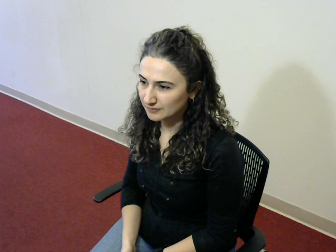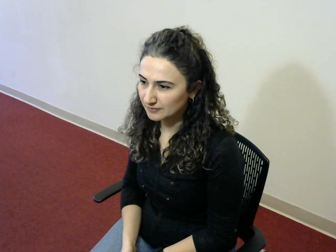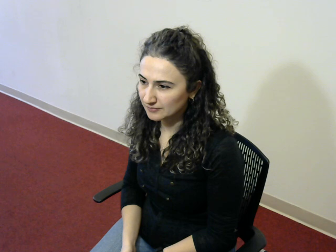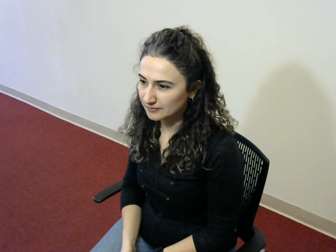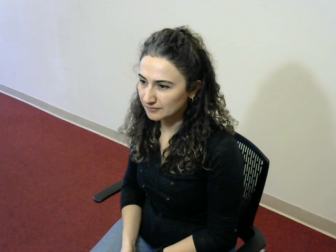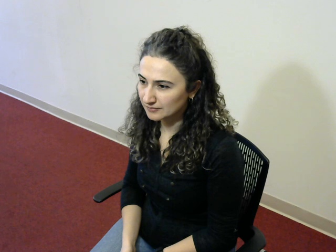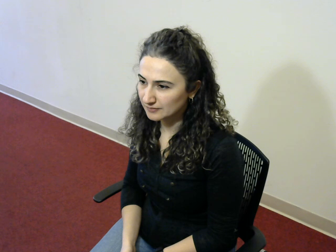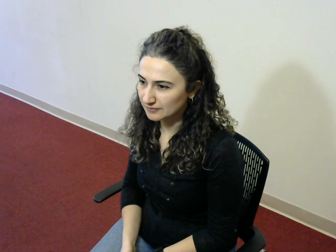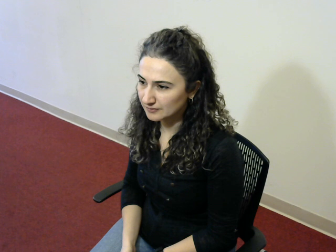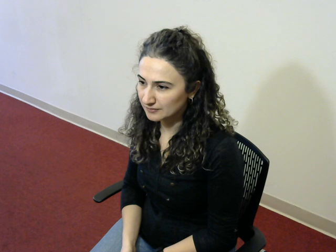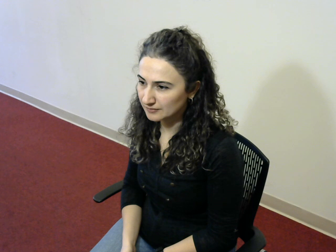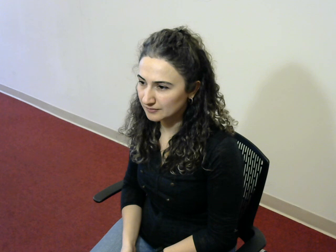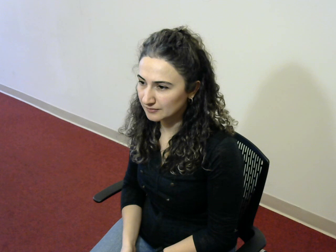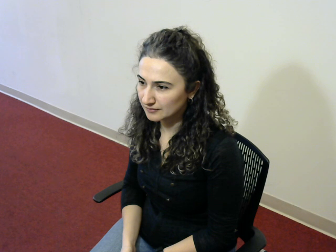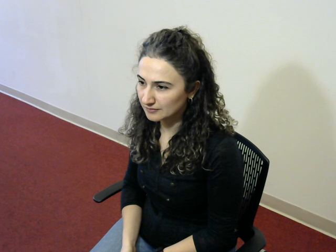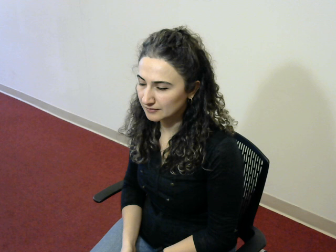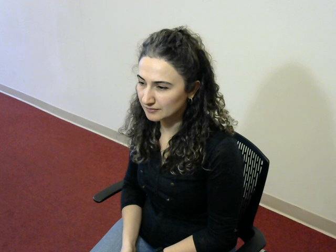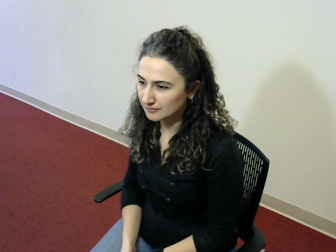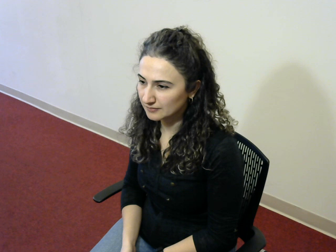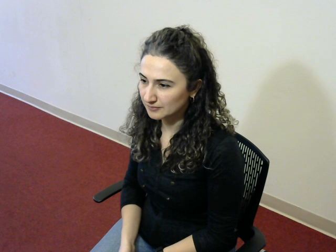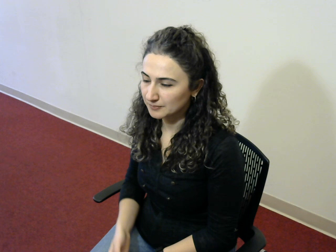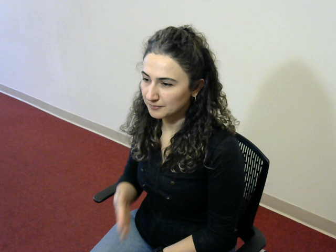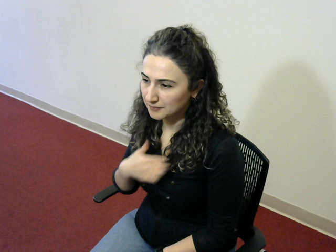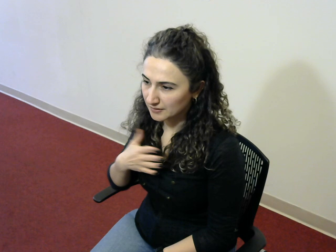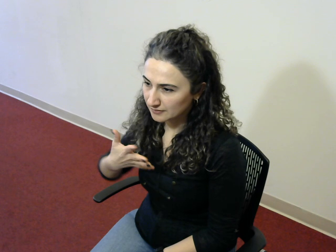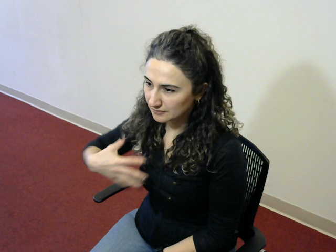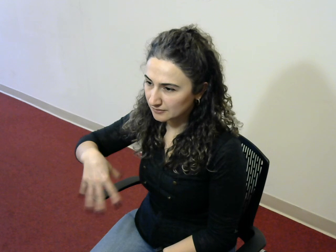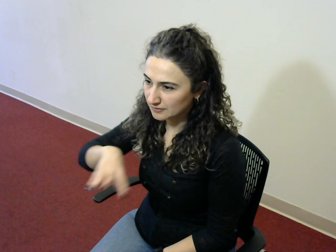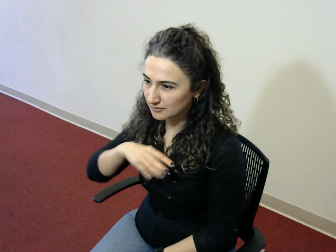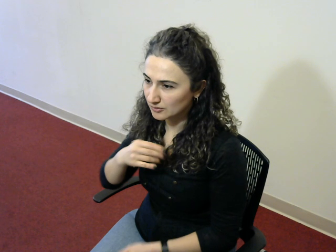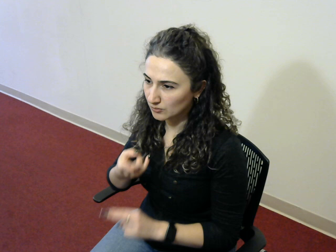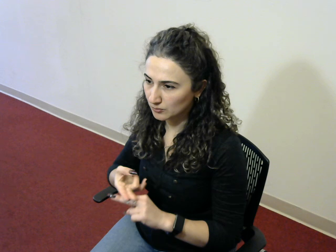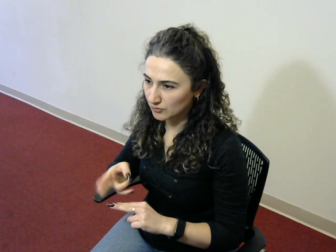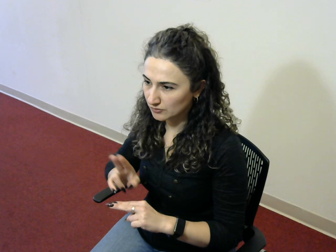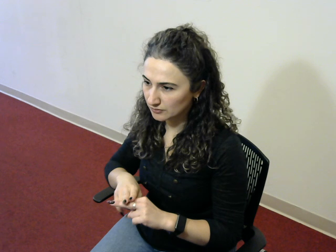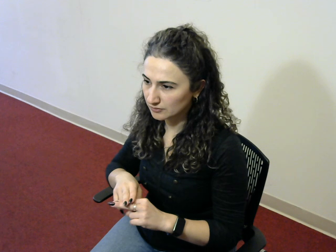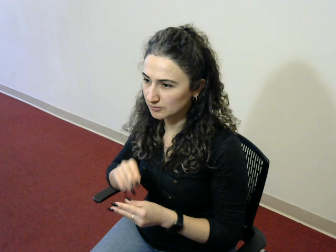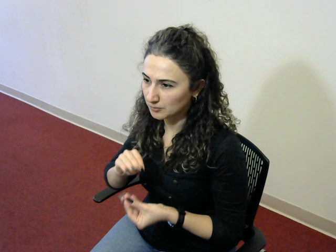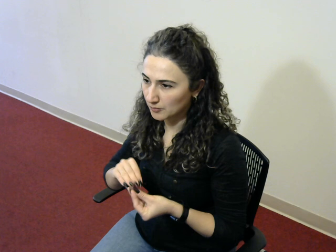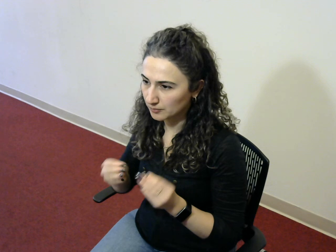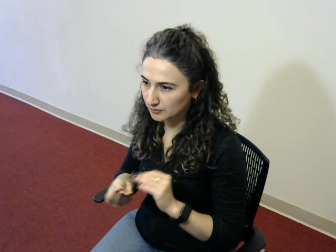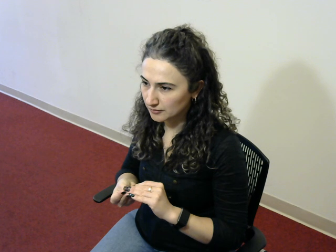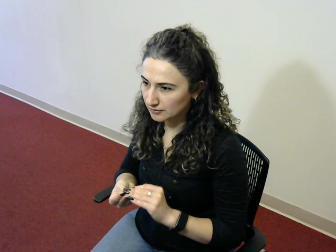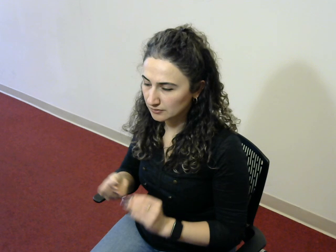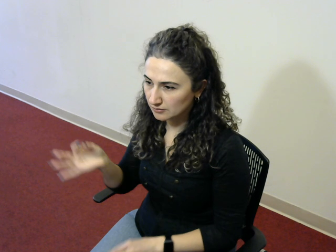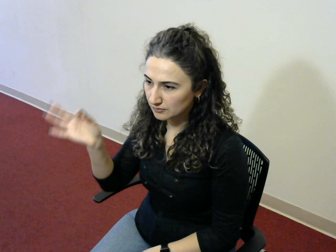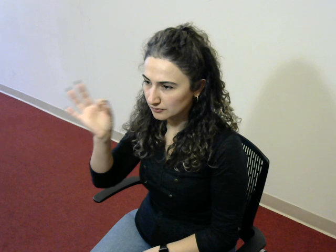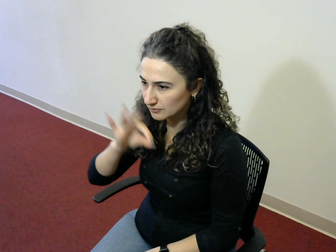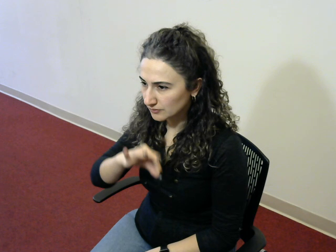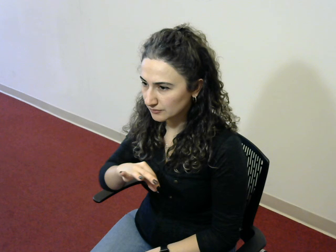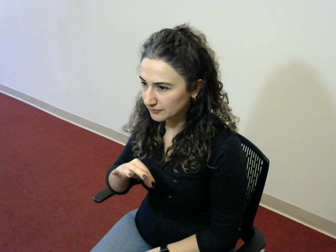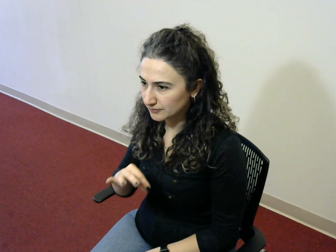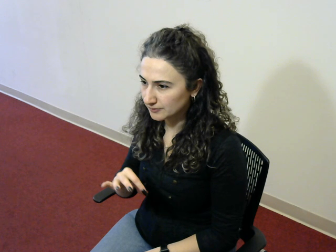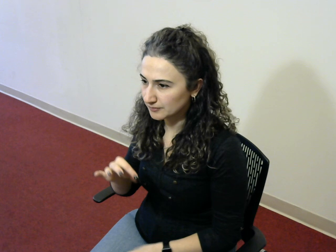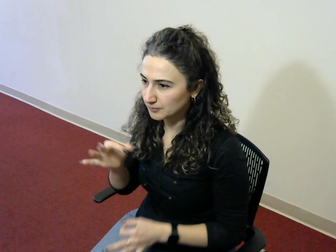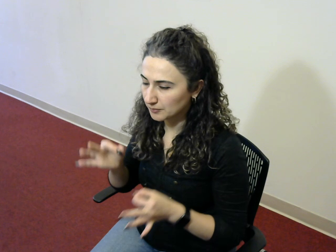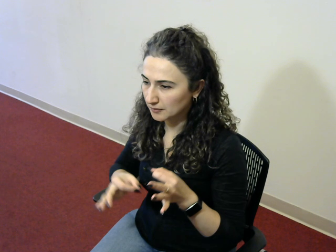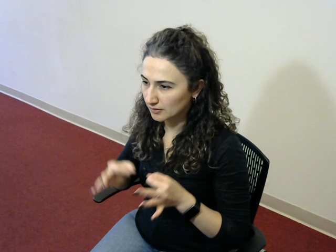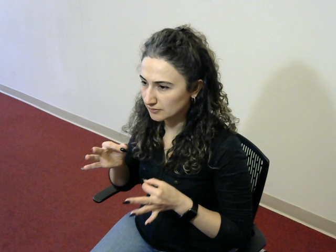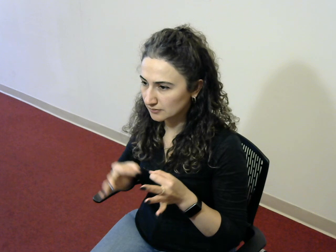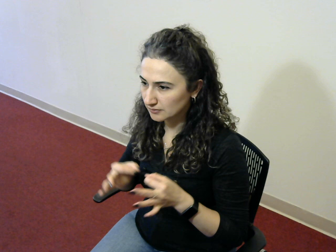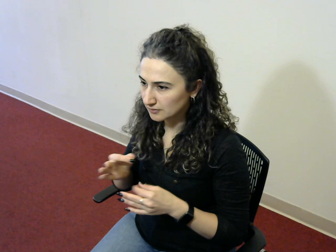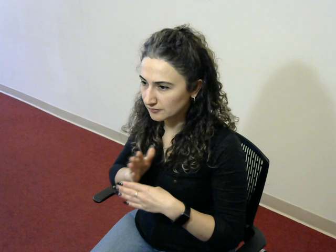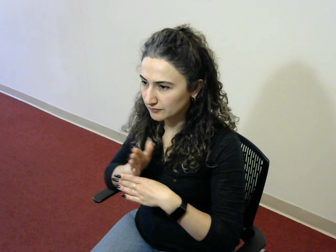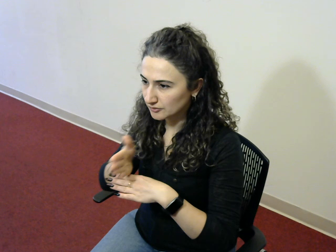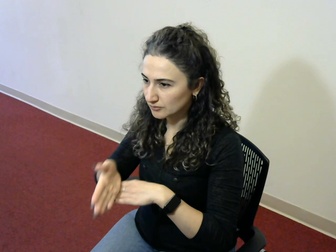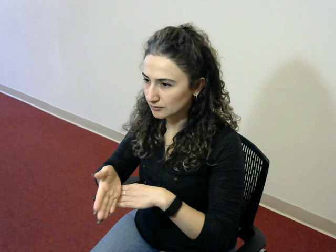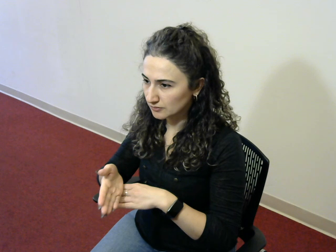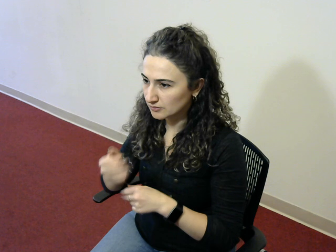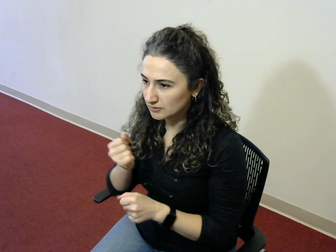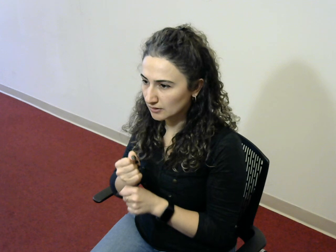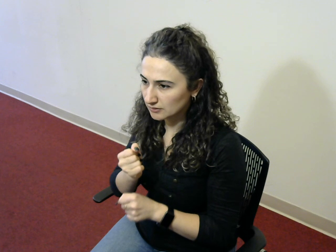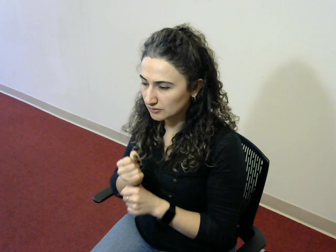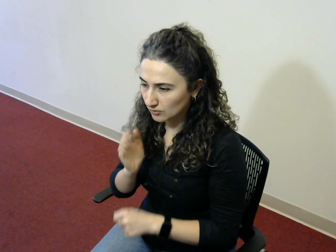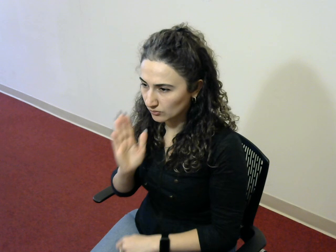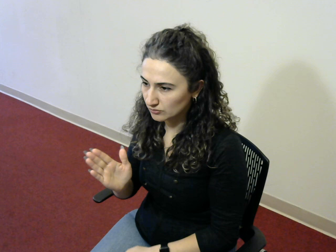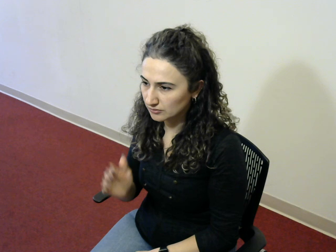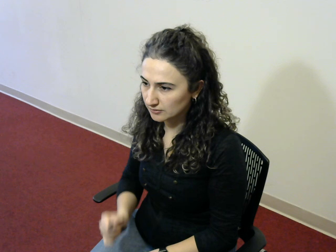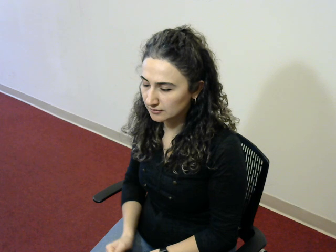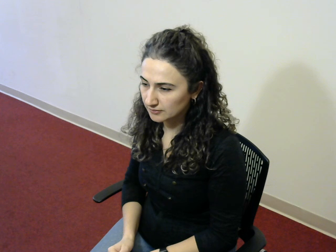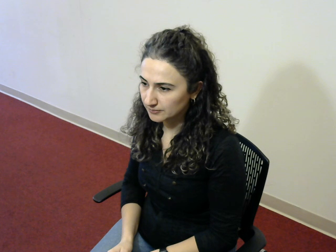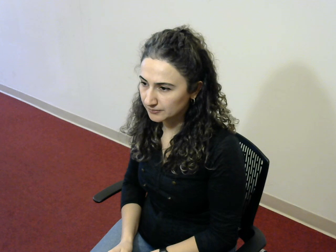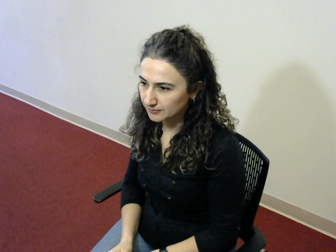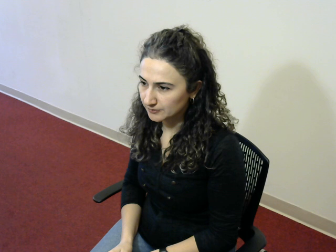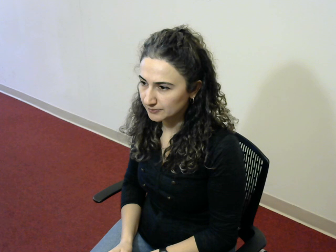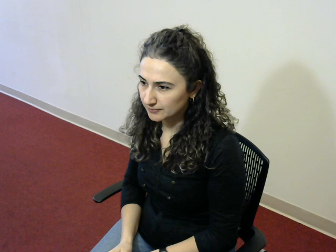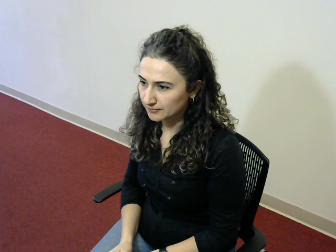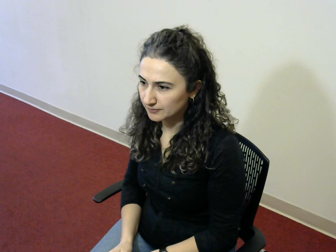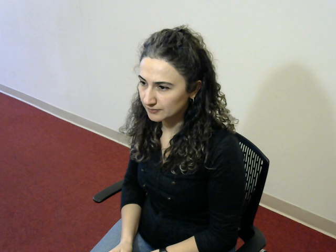Biz bu məsələ ilə bağlı məhkəməyə müraciət edəcəyik